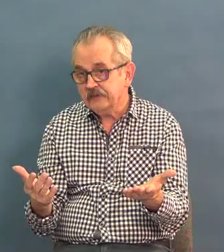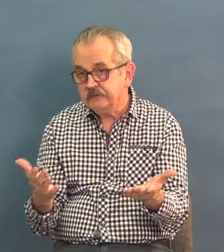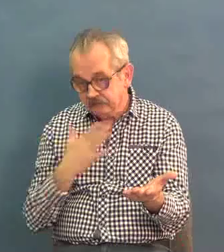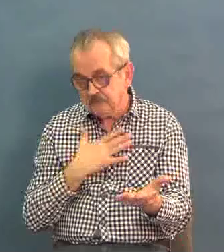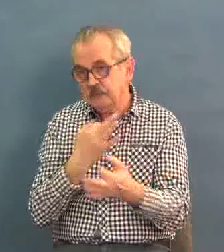Mam wolne.